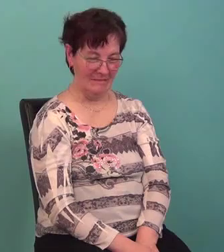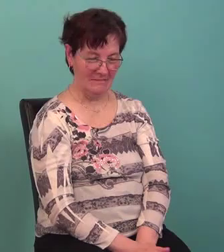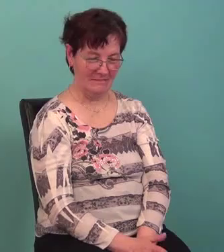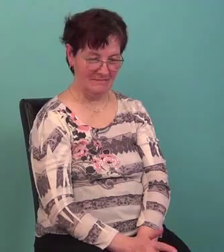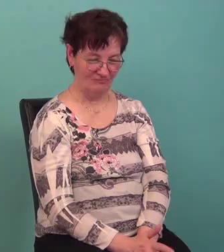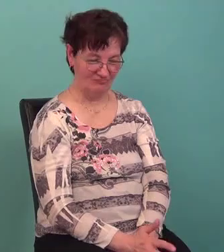Mam wszystko zajęte.